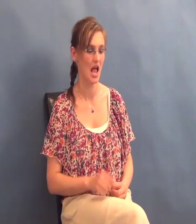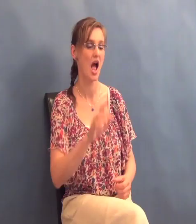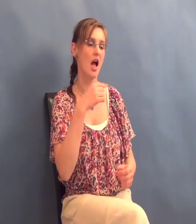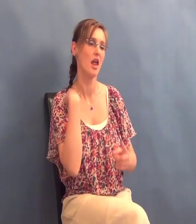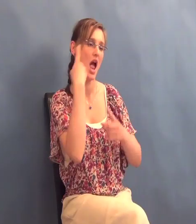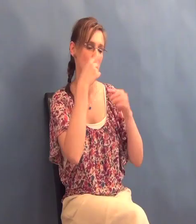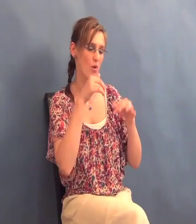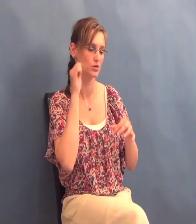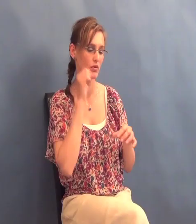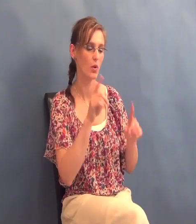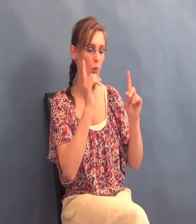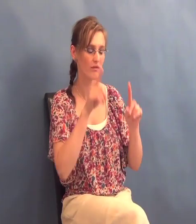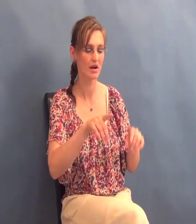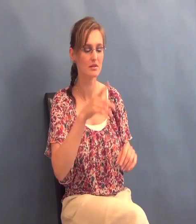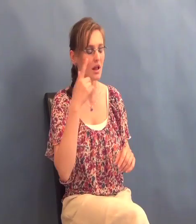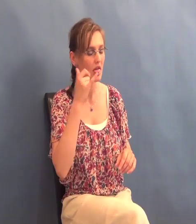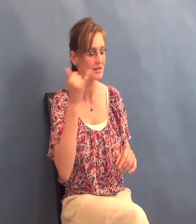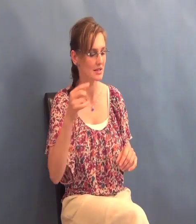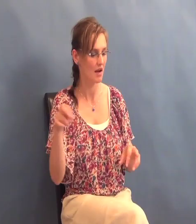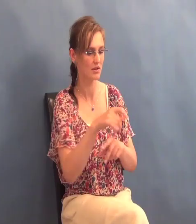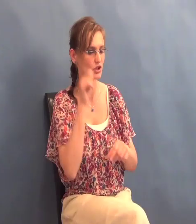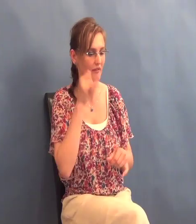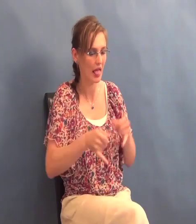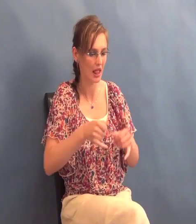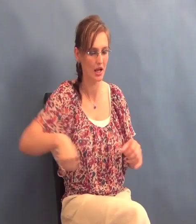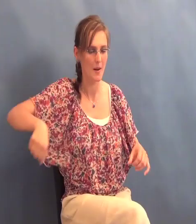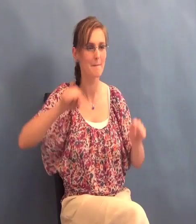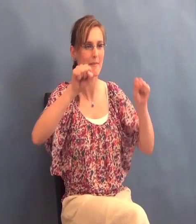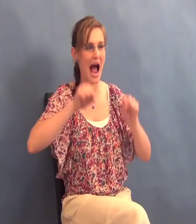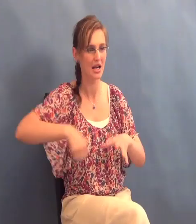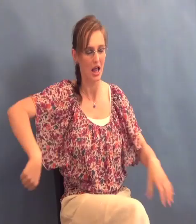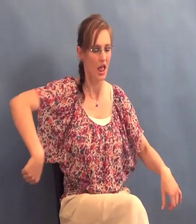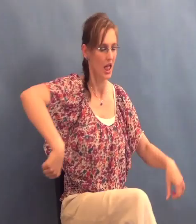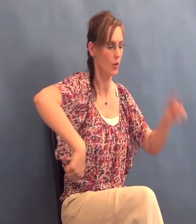Myślę, że może ta dziewczyny muszą uważać, bo kobiety zawsze chodzą w szpilkach, na przykład do banku idą z torbą w ręku.